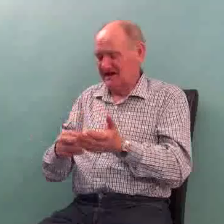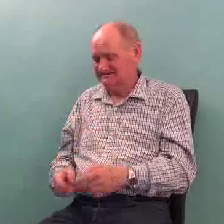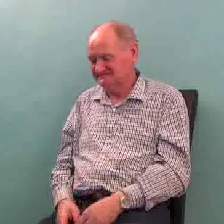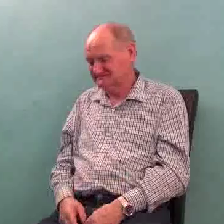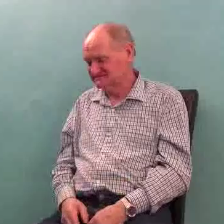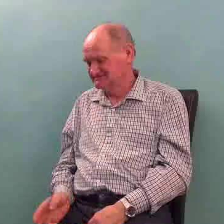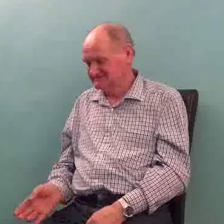Dalej.